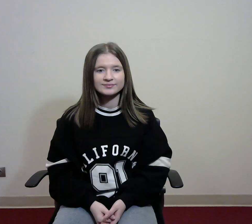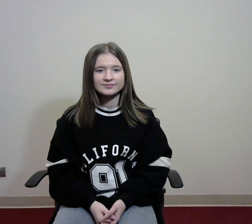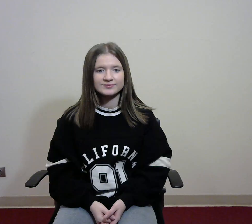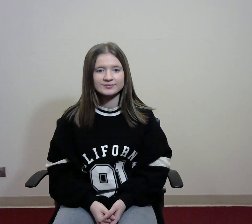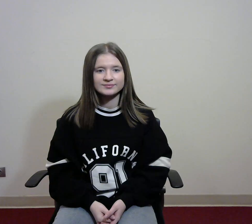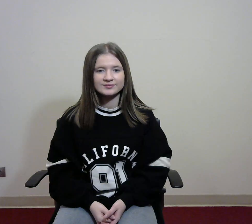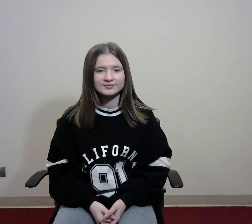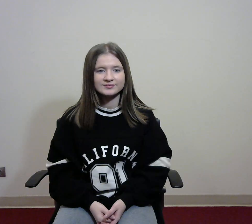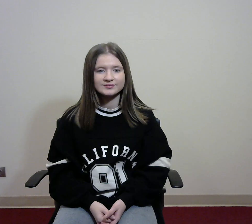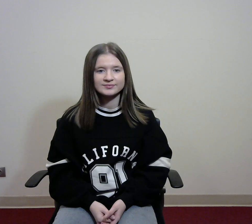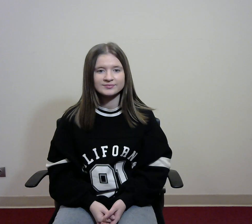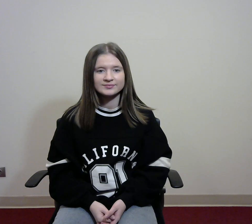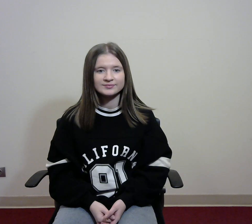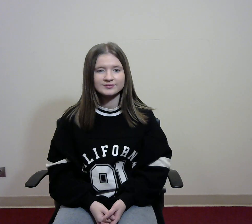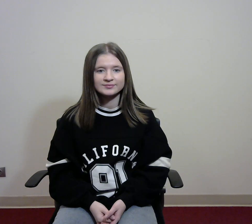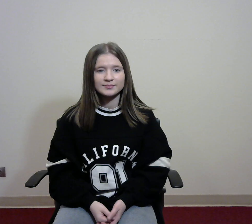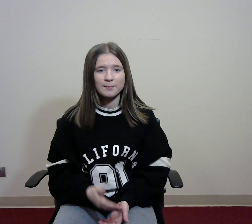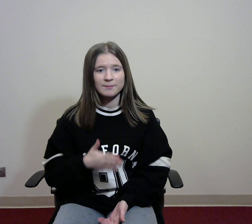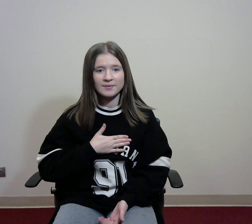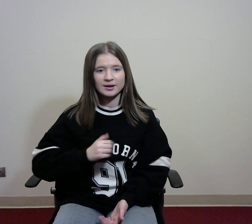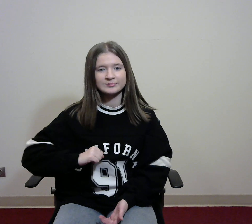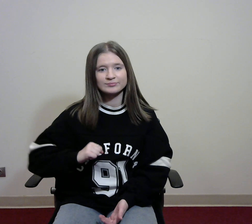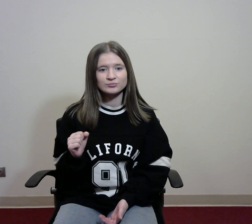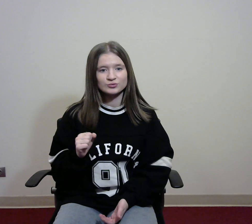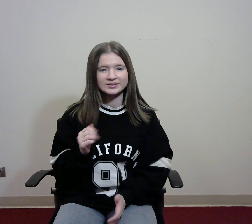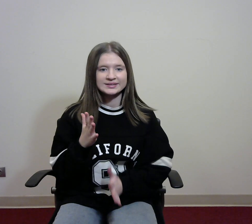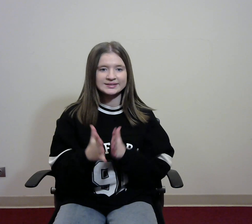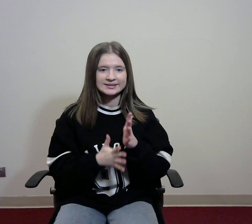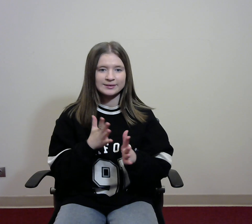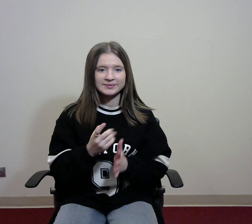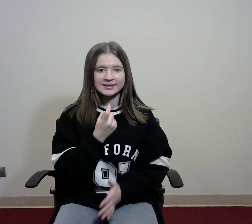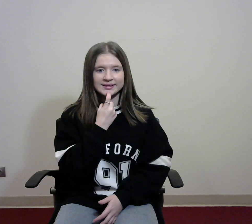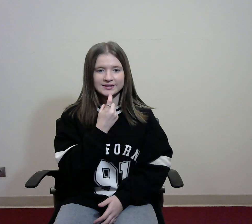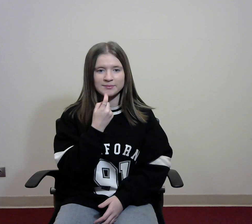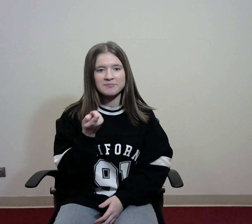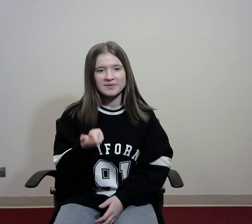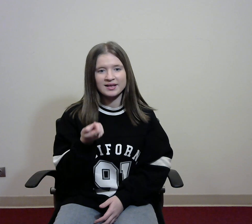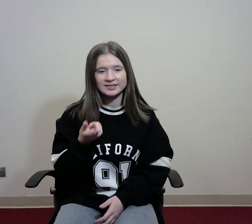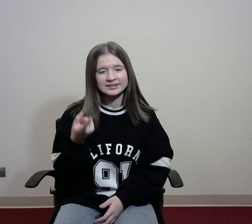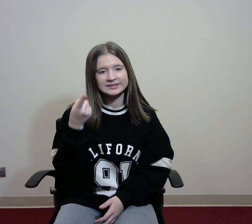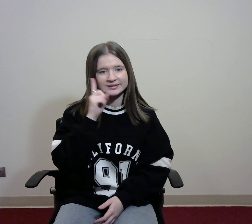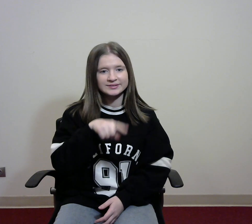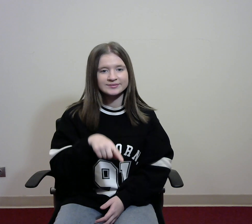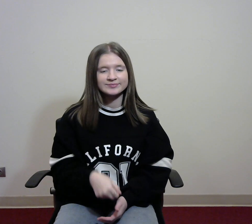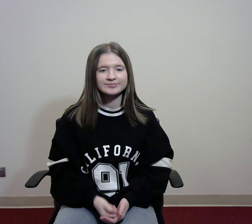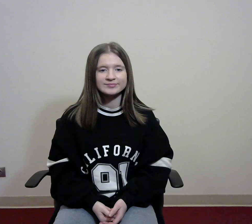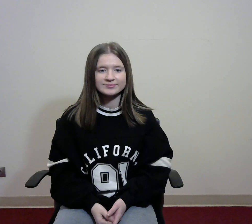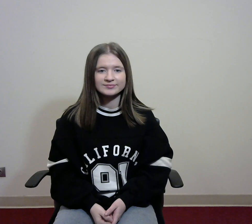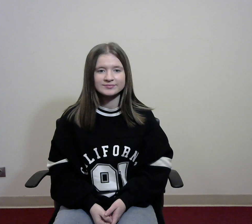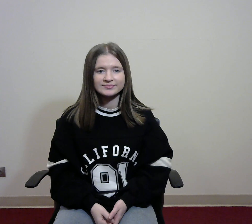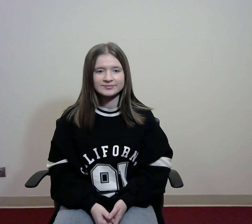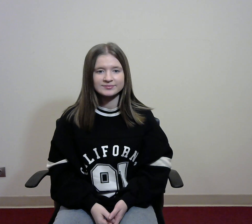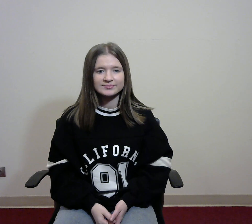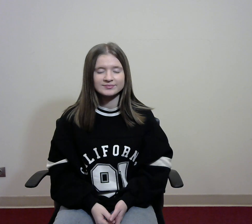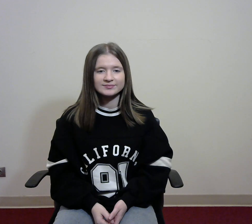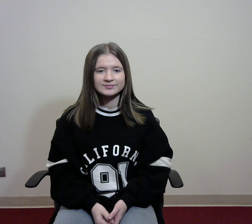Mənim dostum jest dilini azca bilir